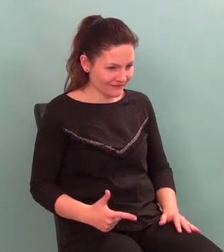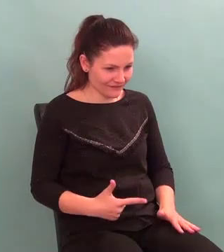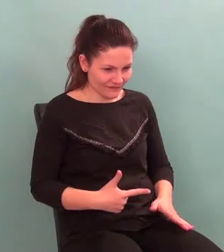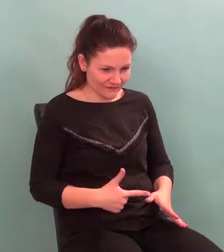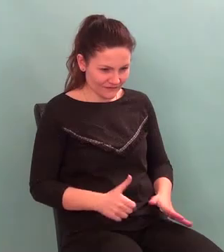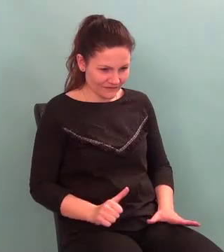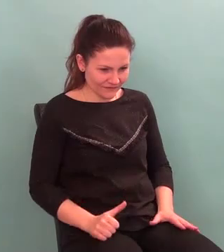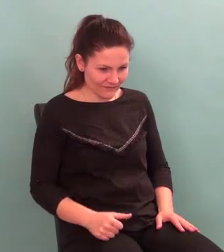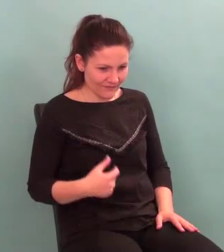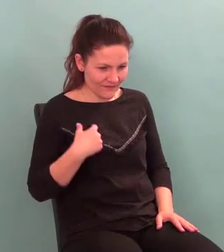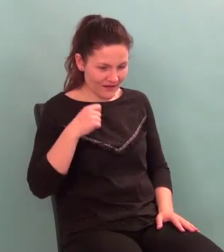Dwudziesty szósty.